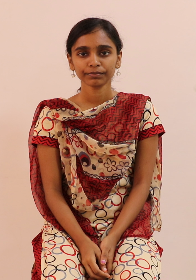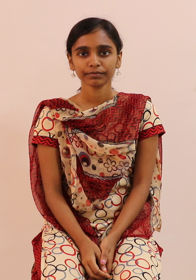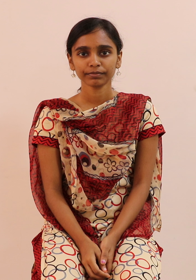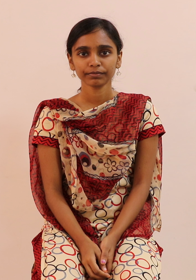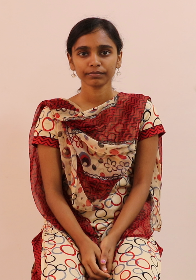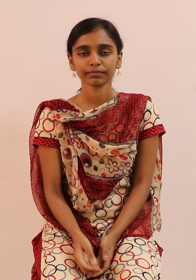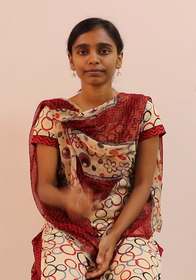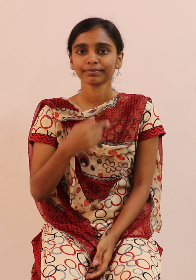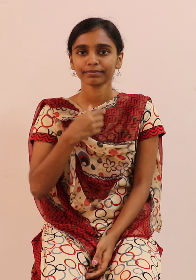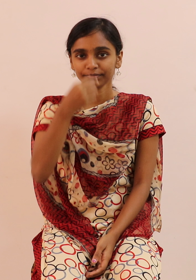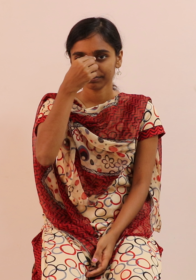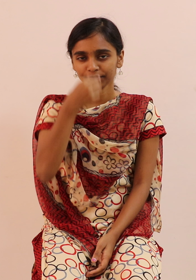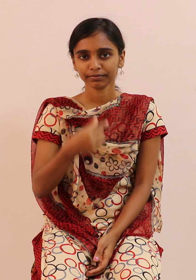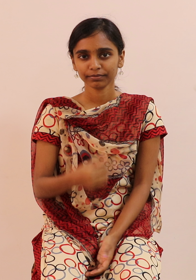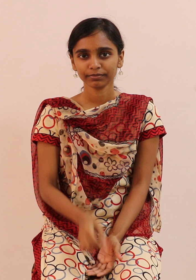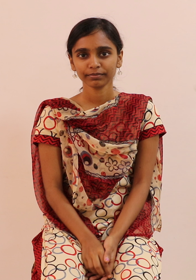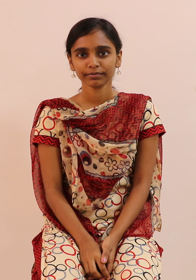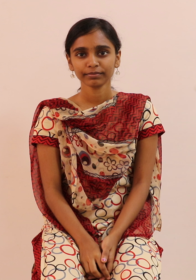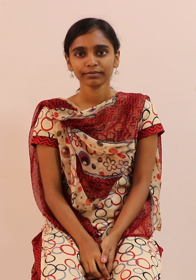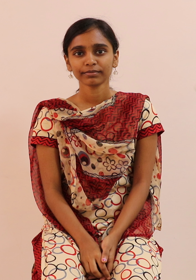i am feeling cold